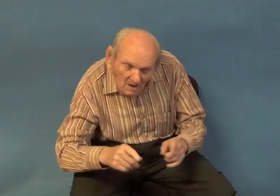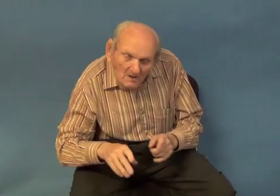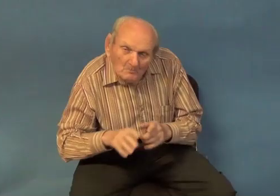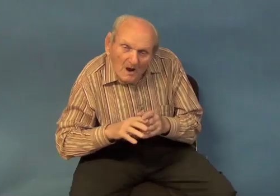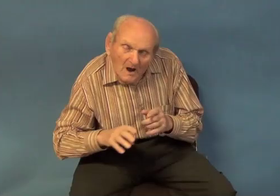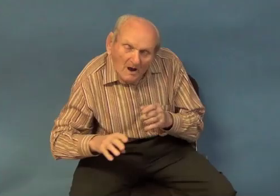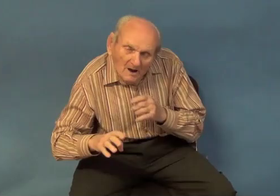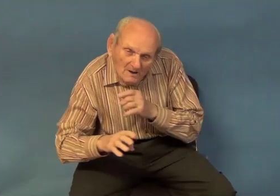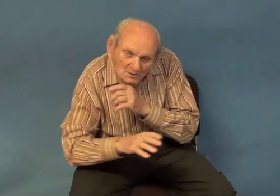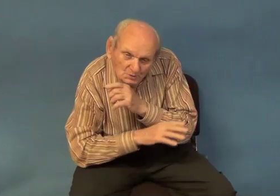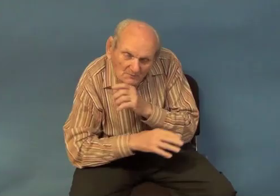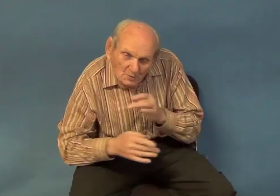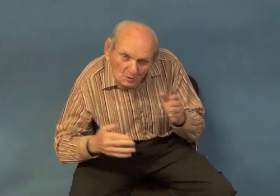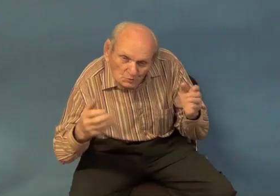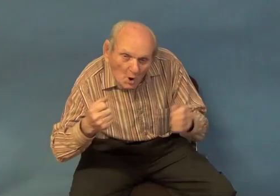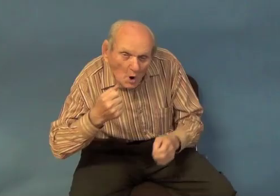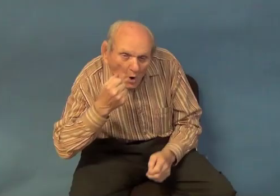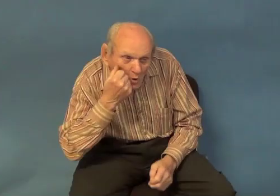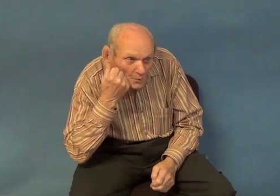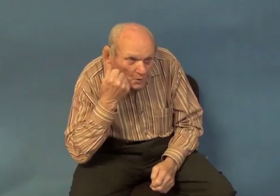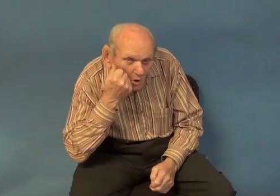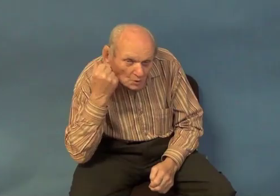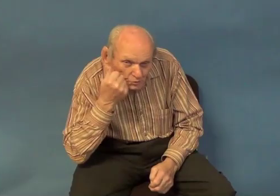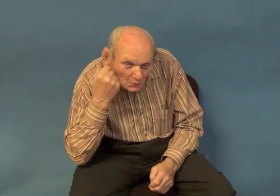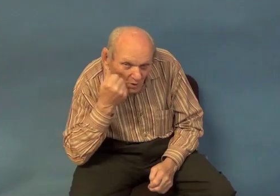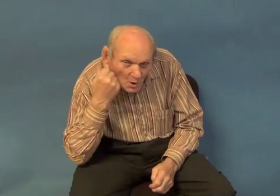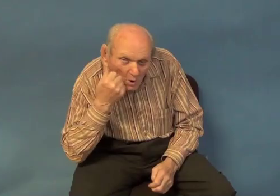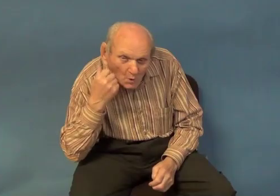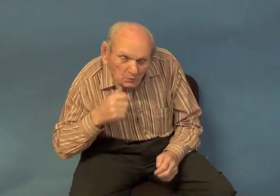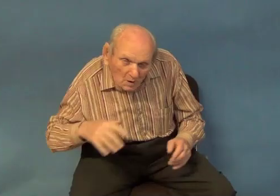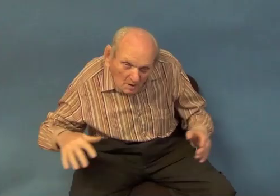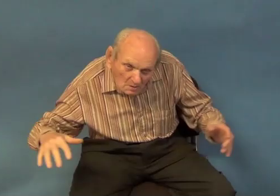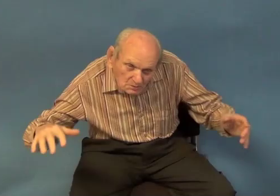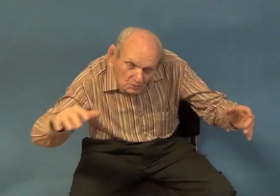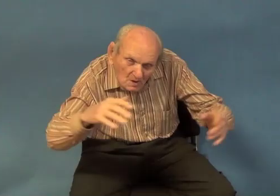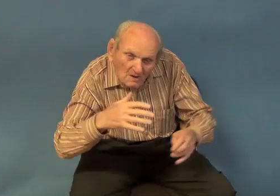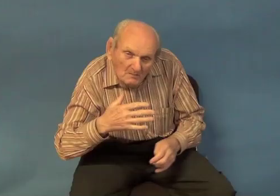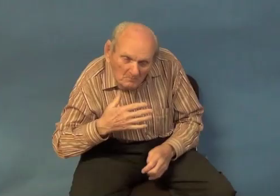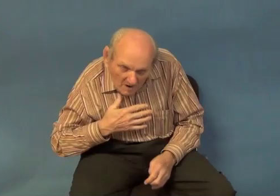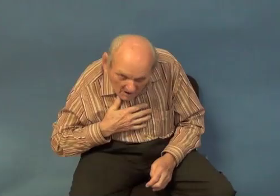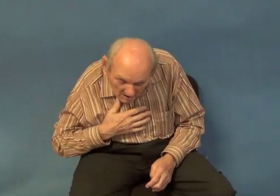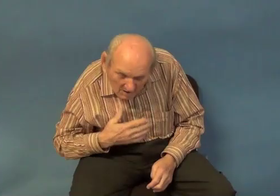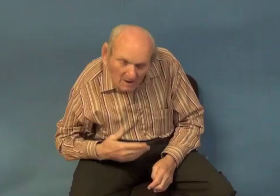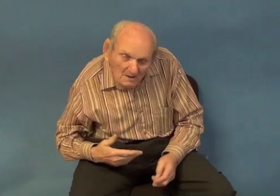Miał dużo drzew owocowych.